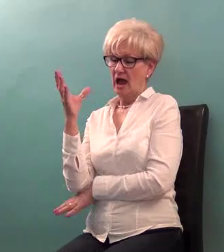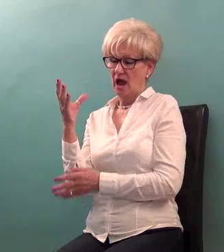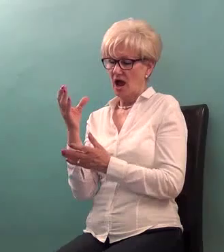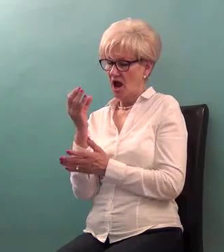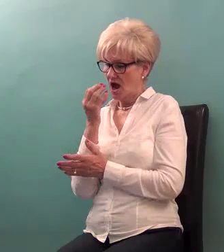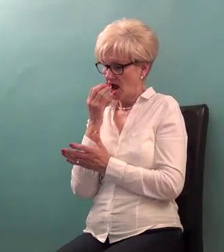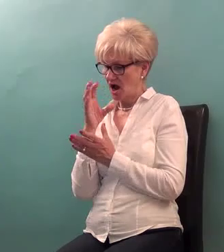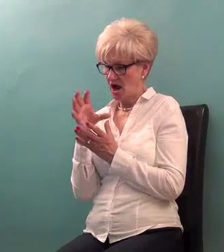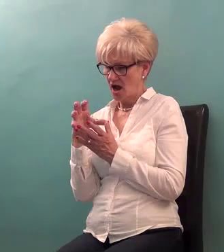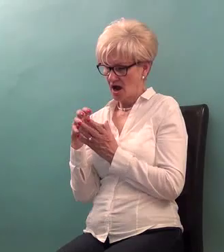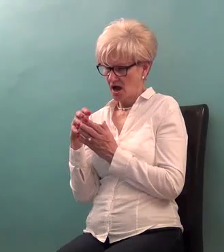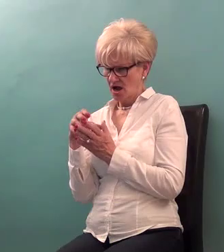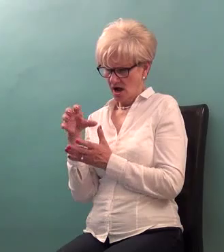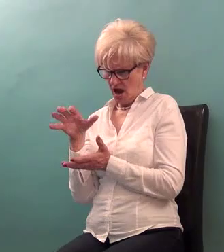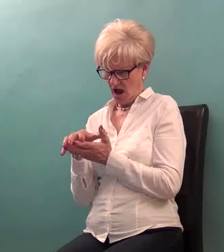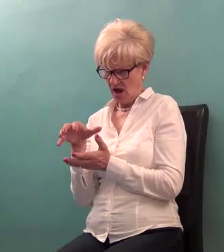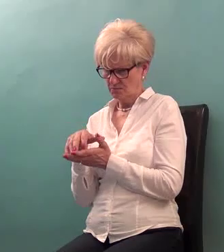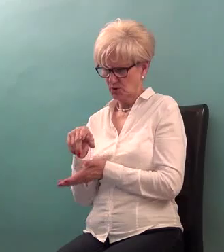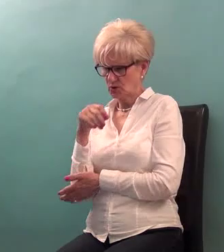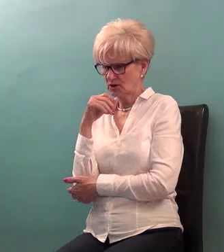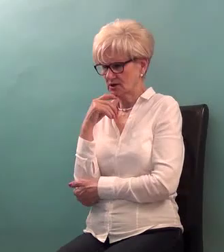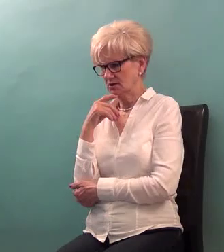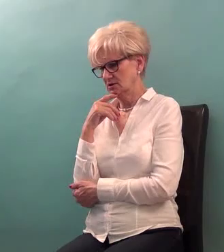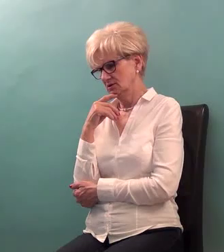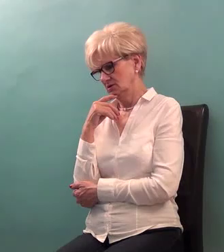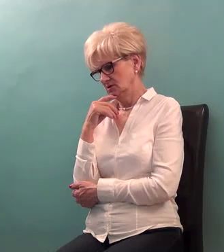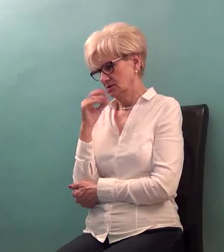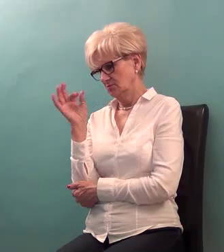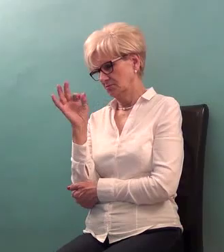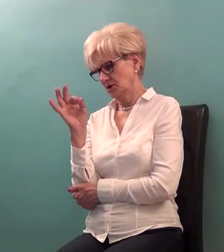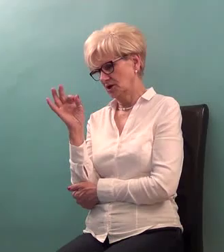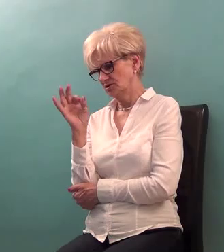Hamburger do jedzenia i napój z procentami.